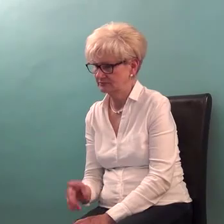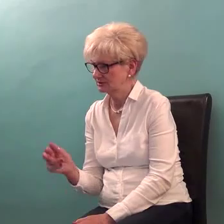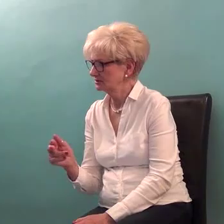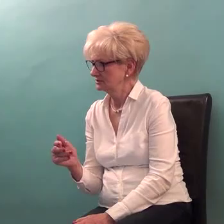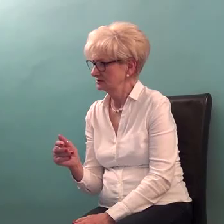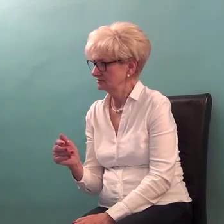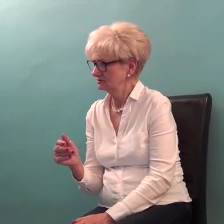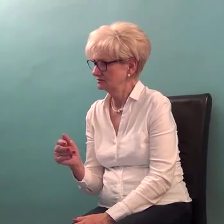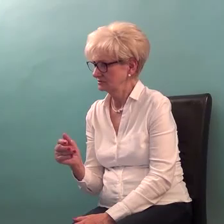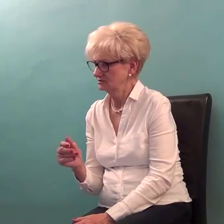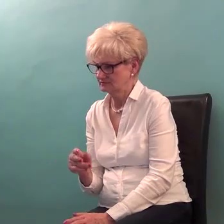Niedziela.